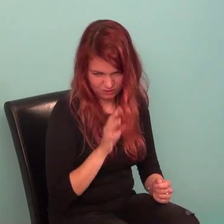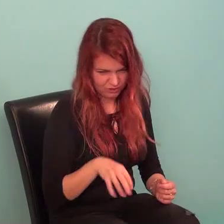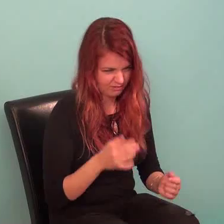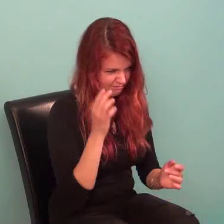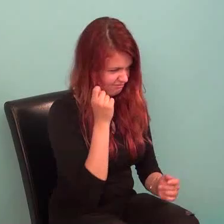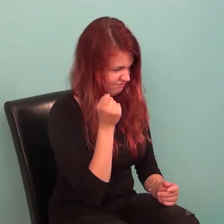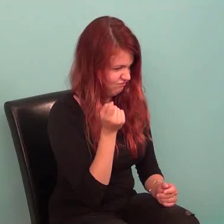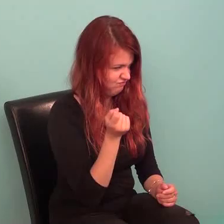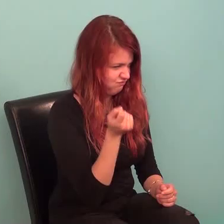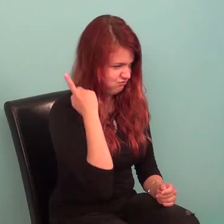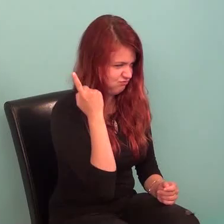Dziwne.